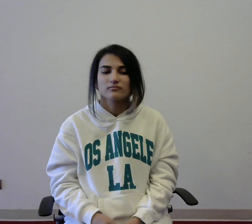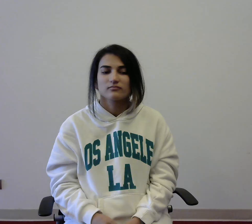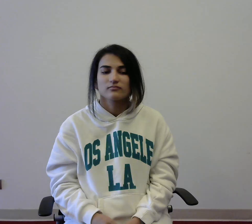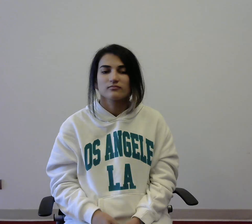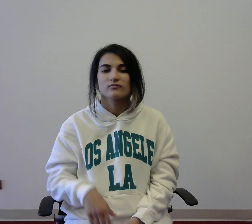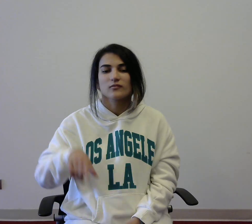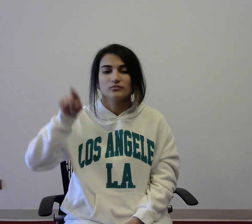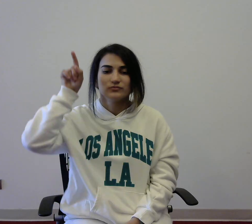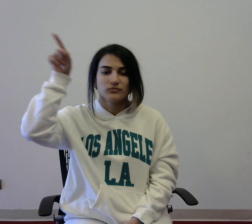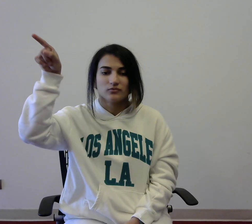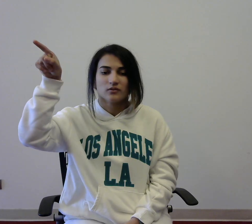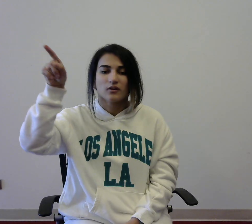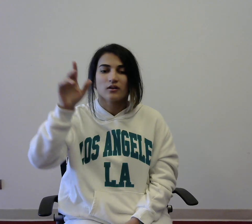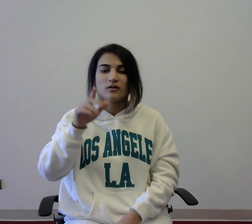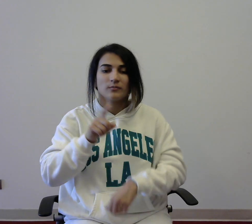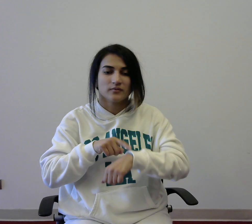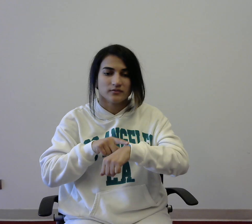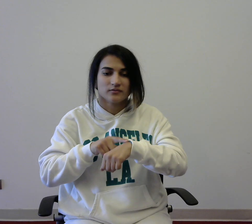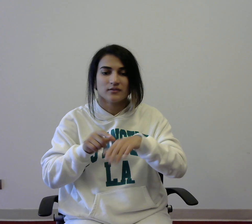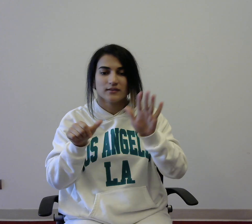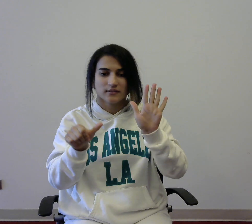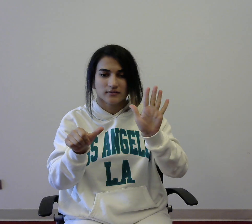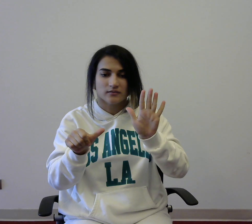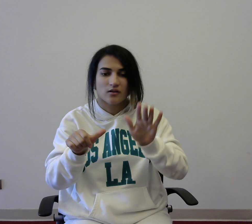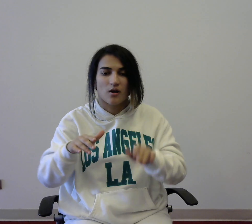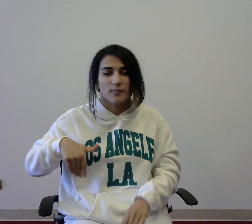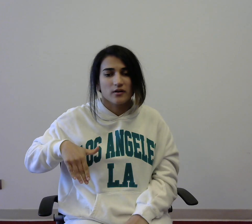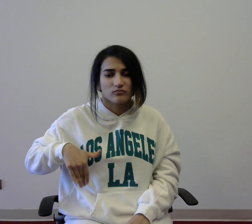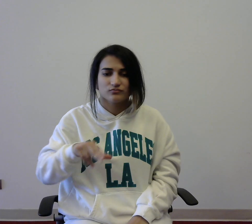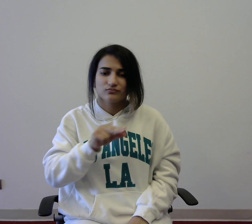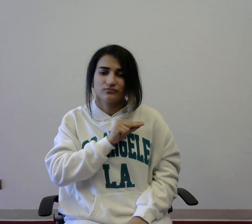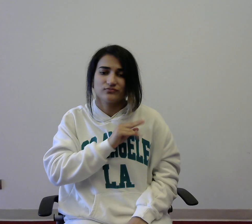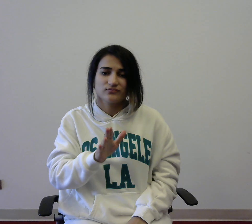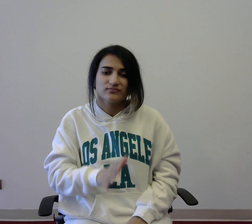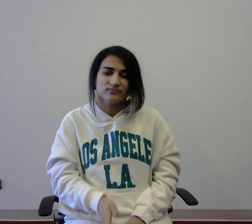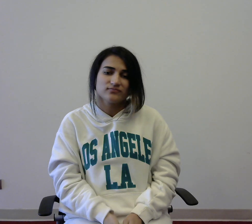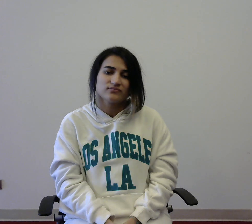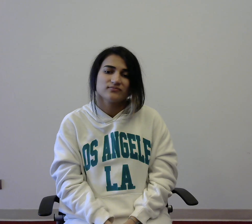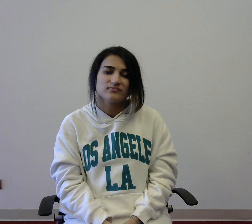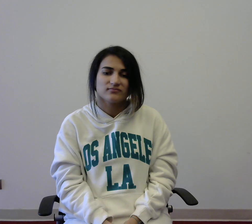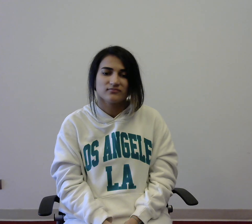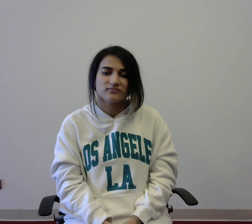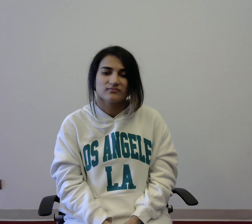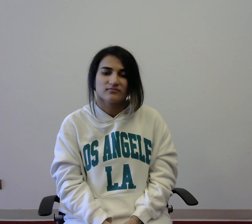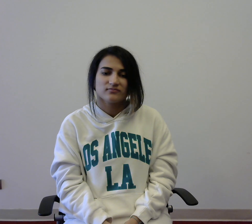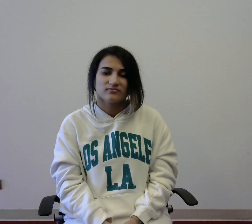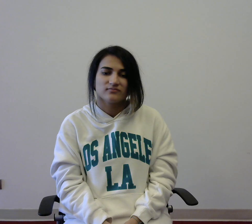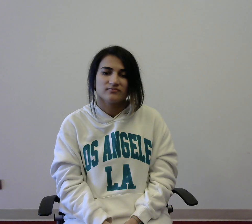O saat 6-dan sonra işləmir